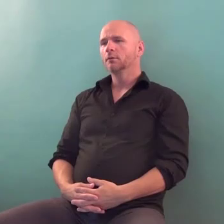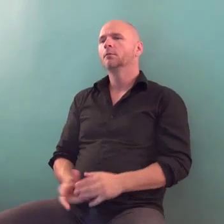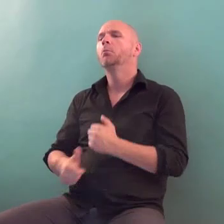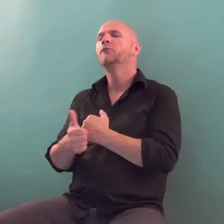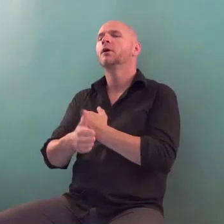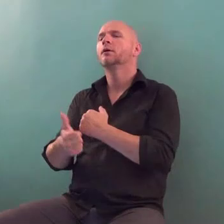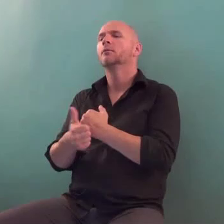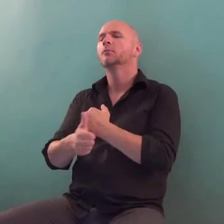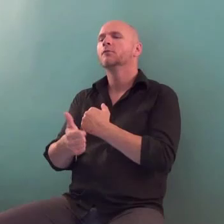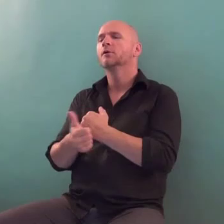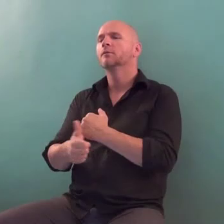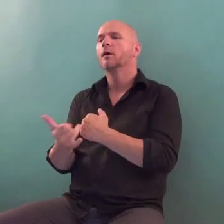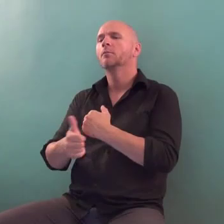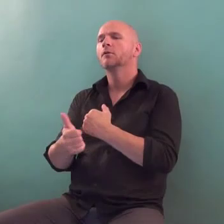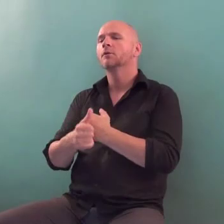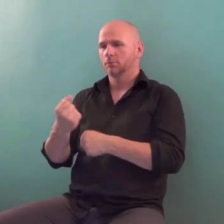Z jakiego powodu.